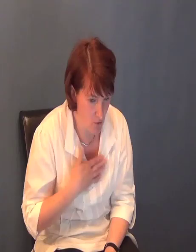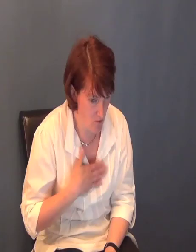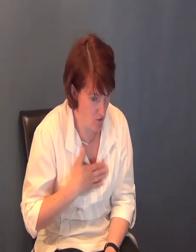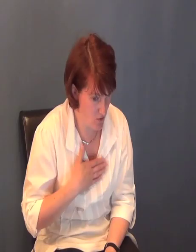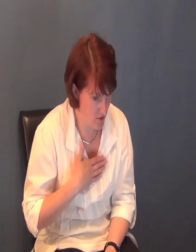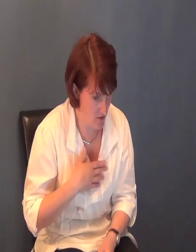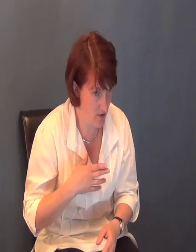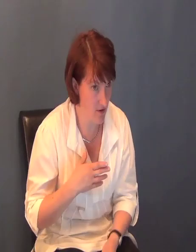Sobota...